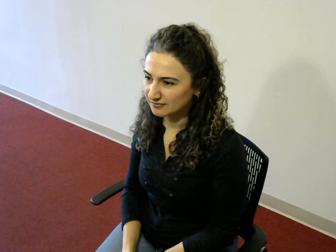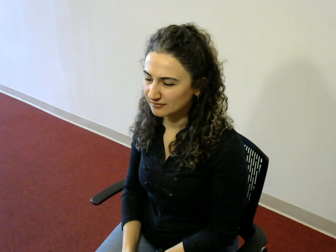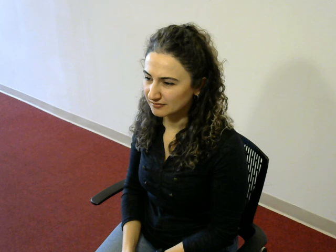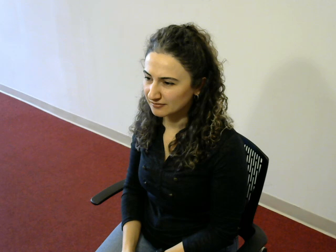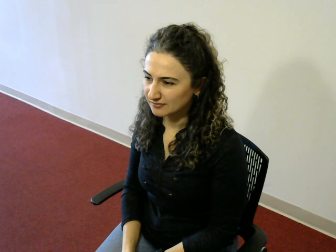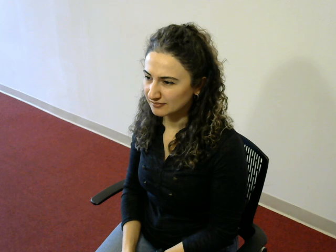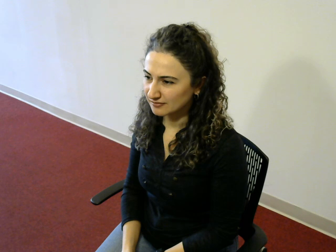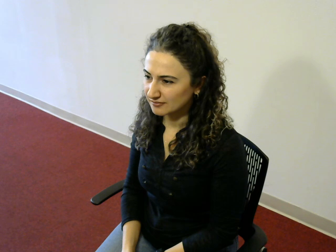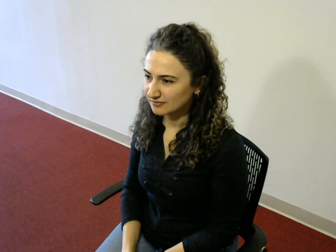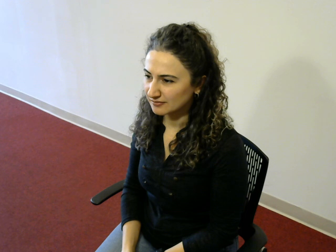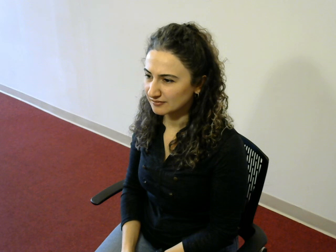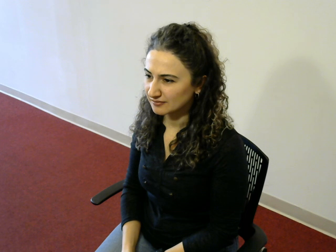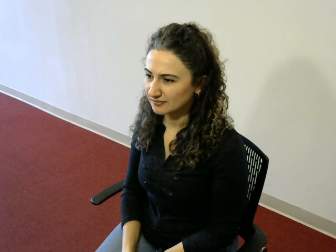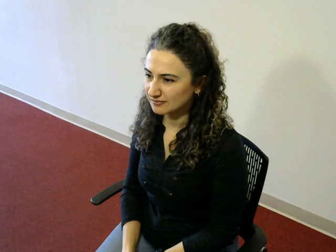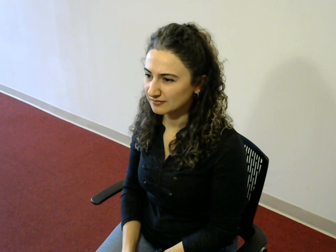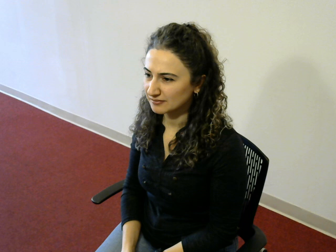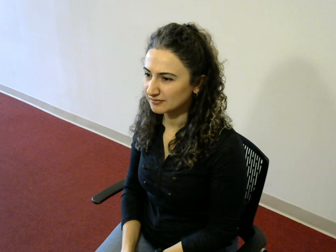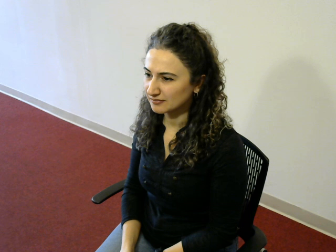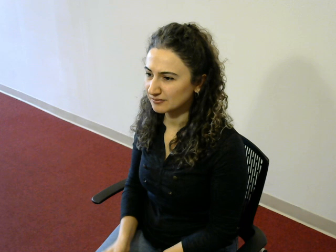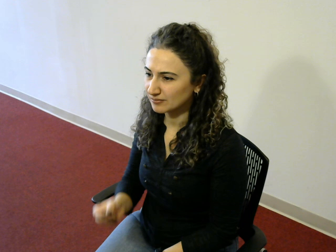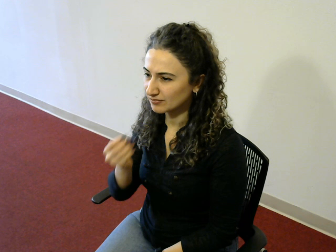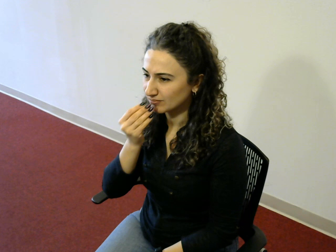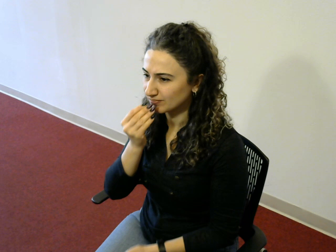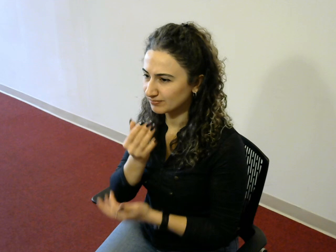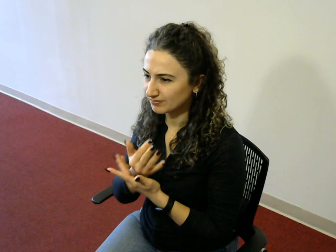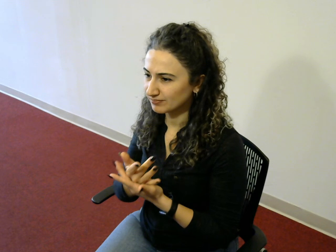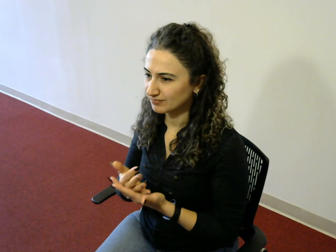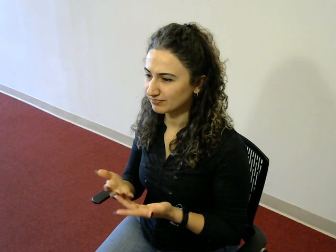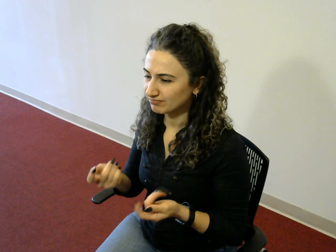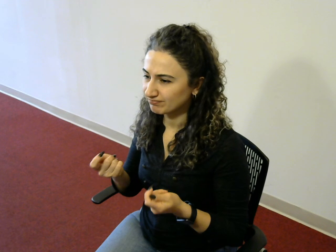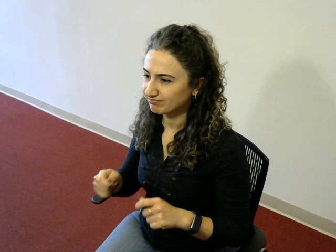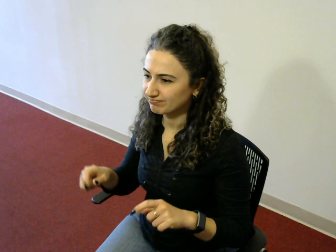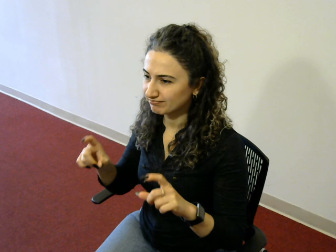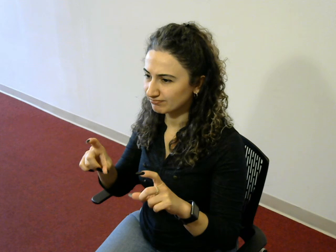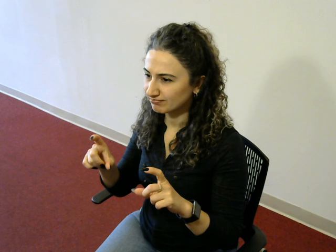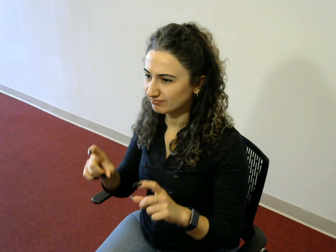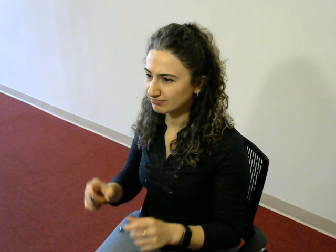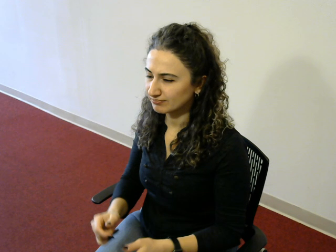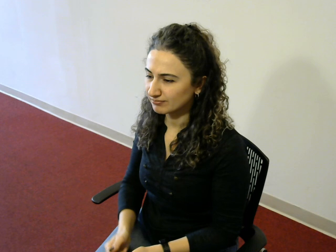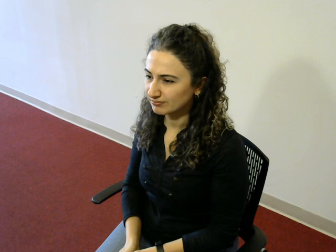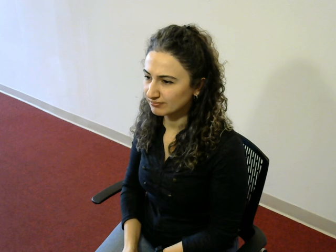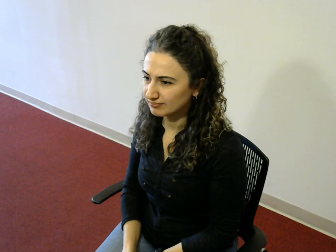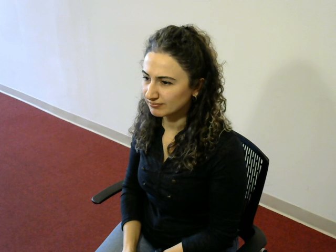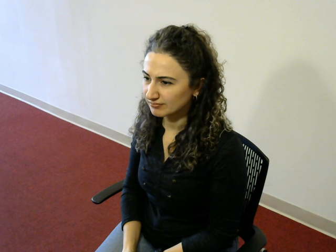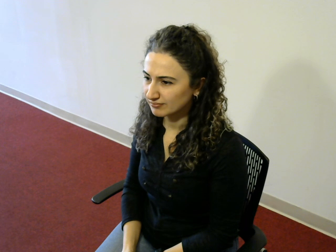Ərzaq bahalaşıb